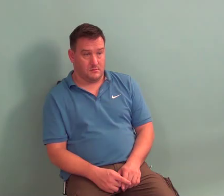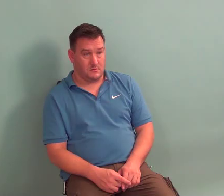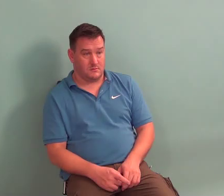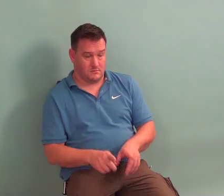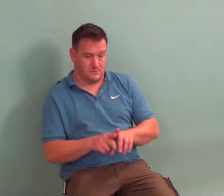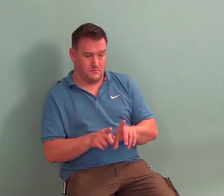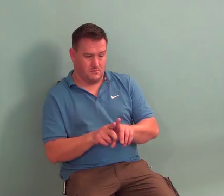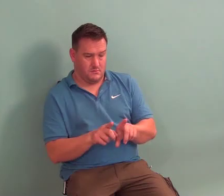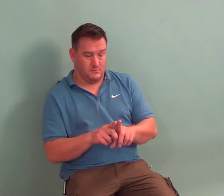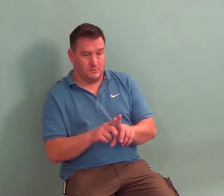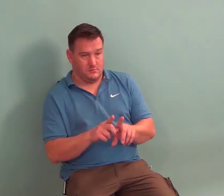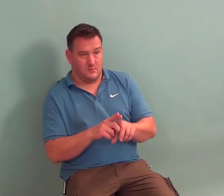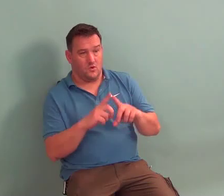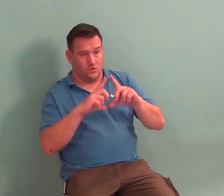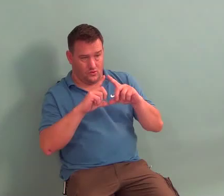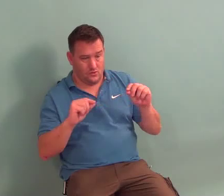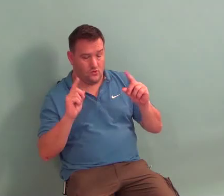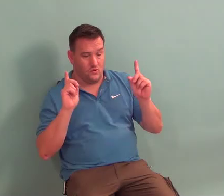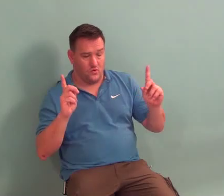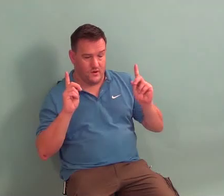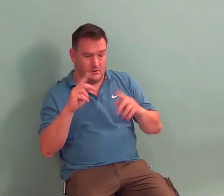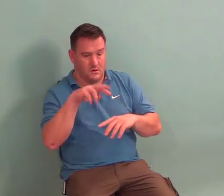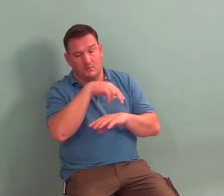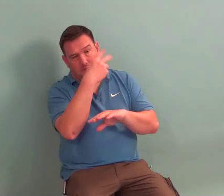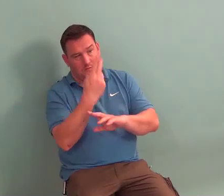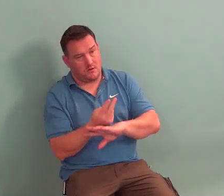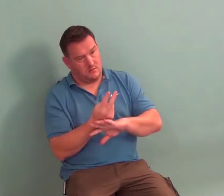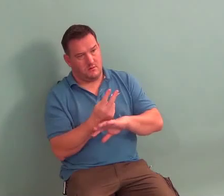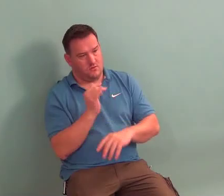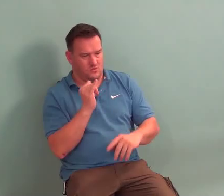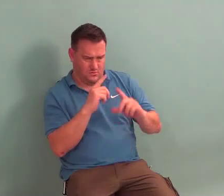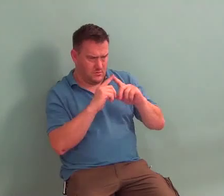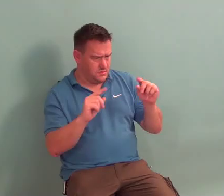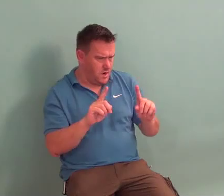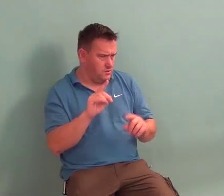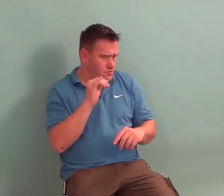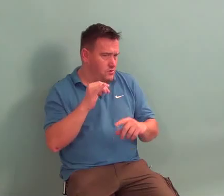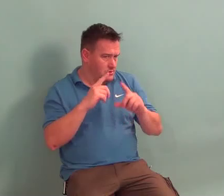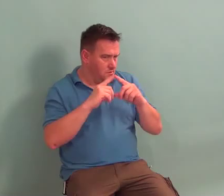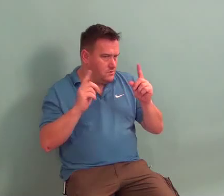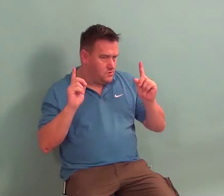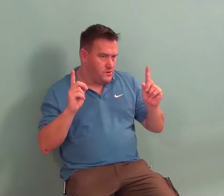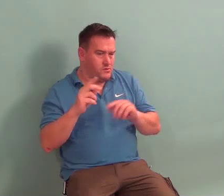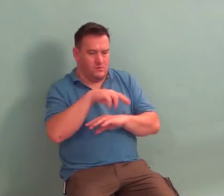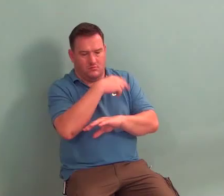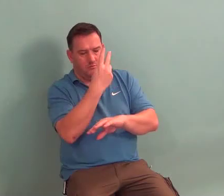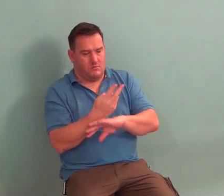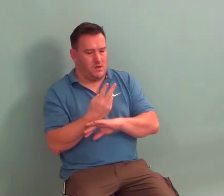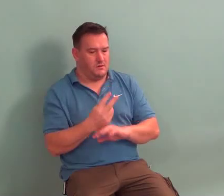Żółty, trójkątny znak informuje, że trzeba być ostrożnym, ponieważ można się poślizgnąć.